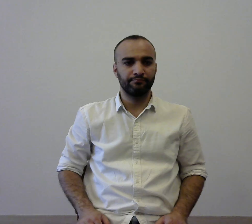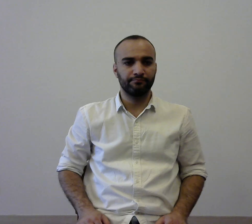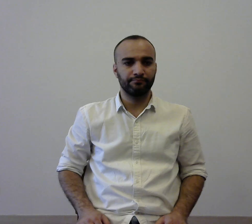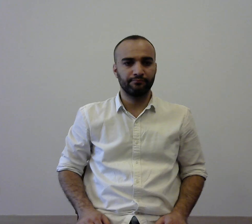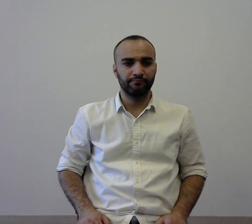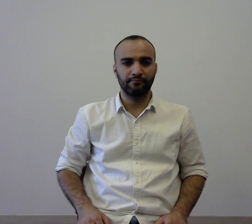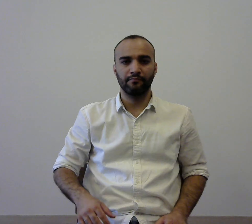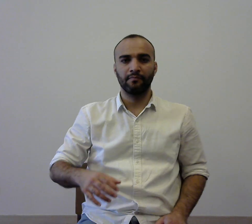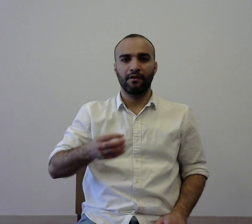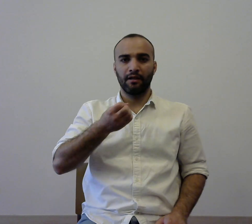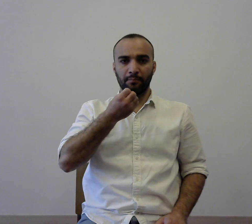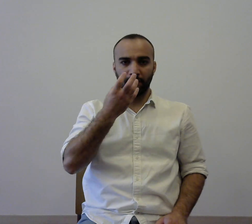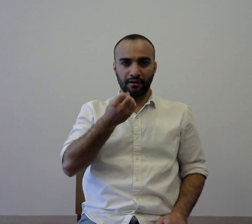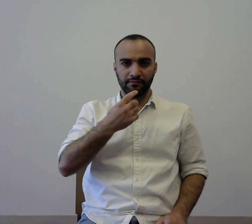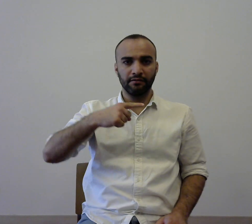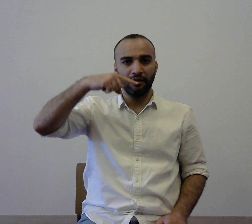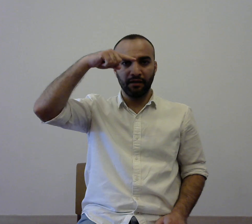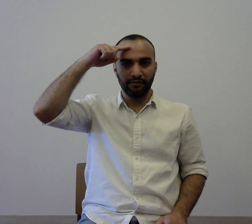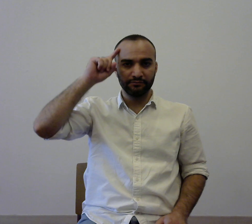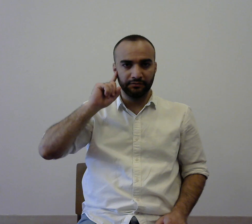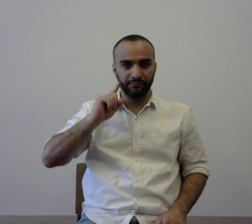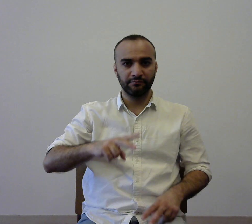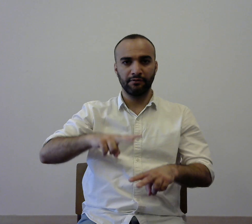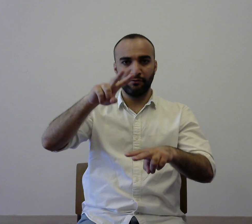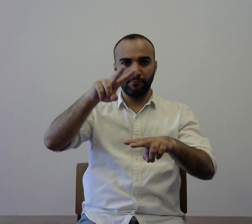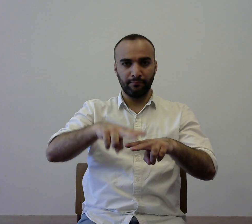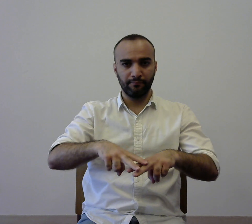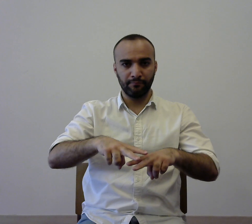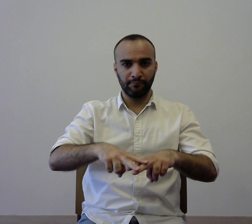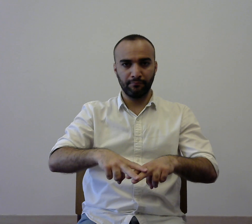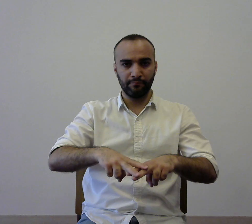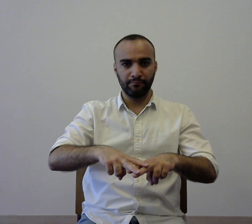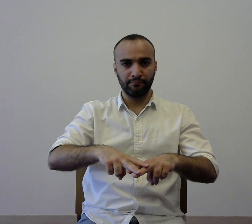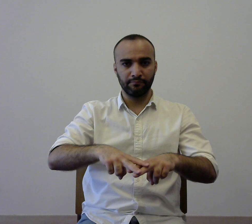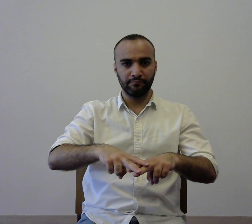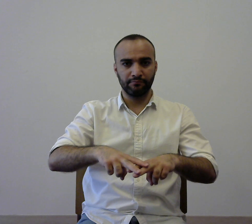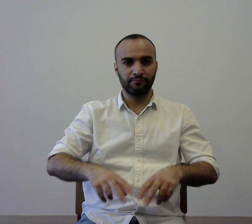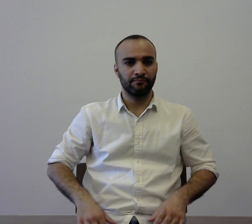Bakı Azərbaycanın paytaxtıdır